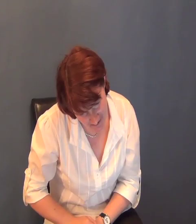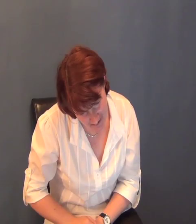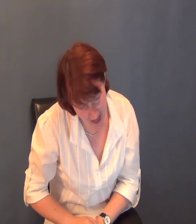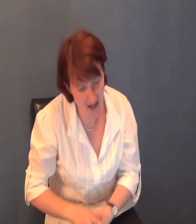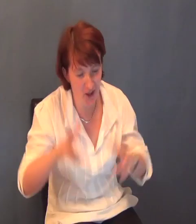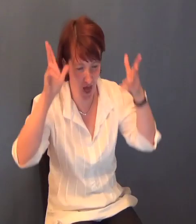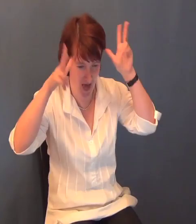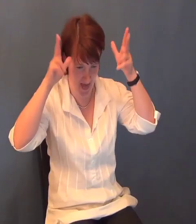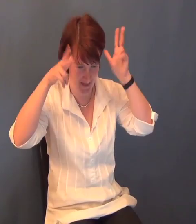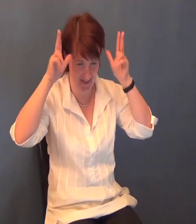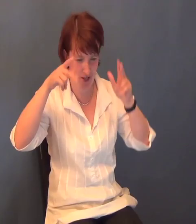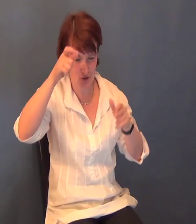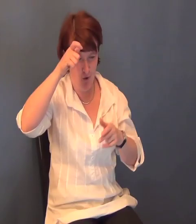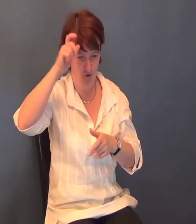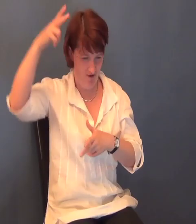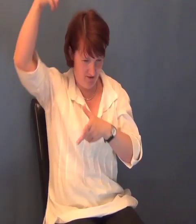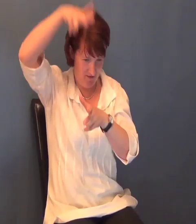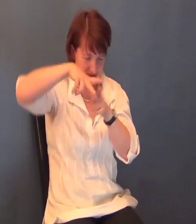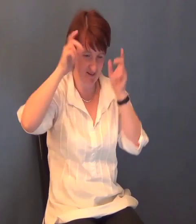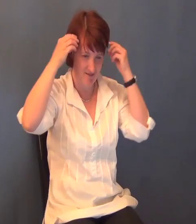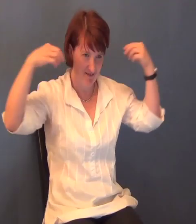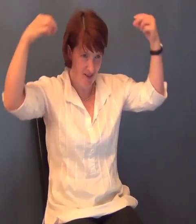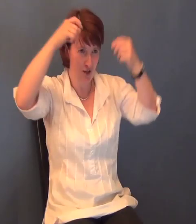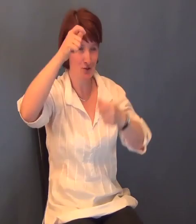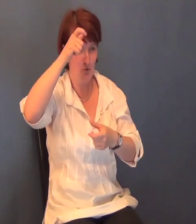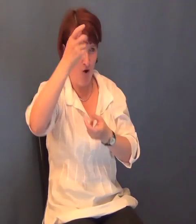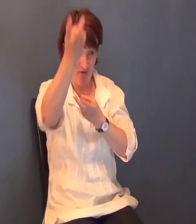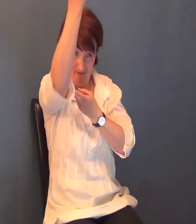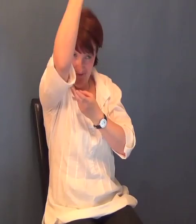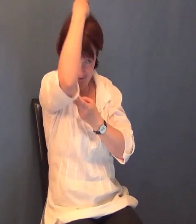To jeleń, więc na rogu jelenia siedzi człowiek.